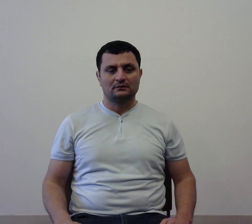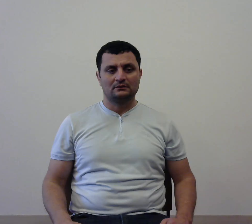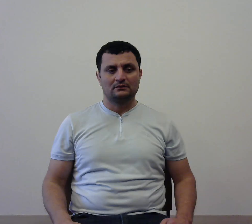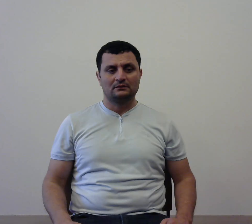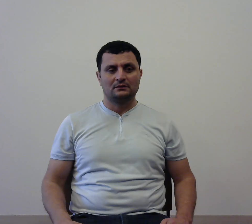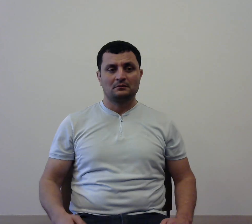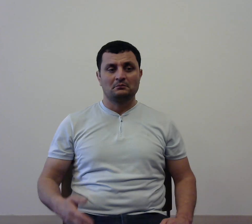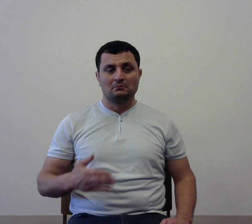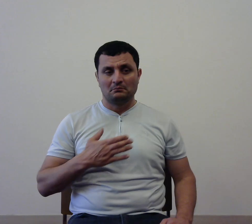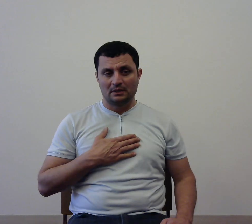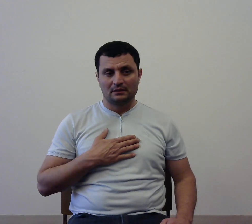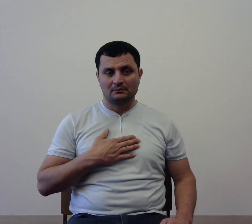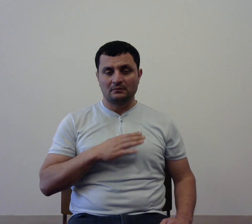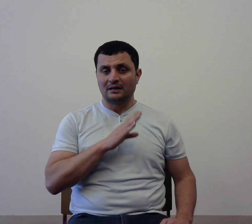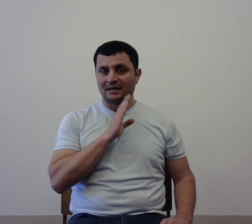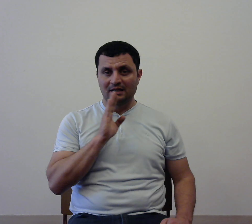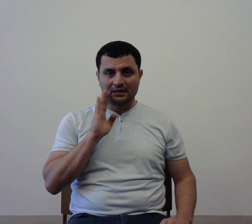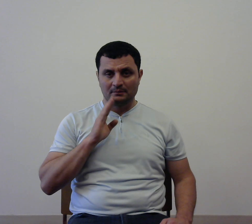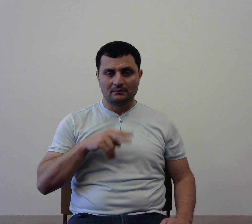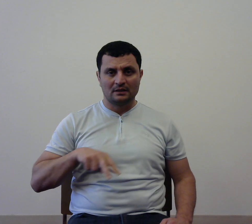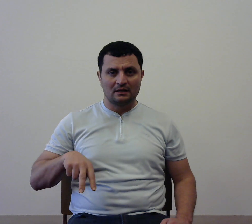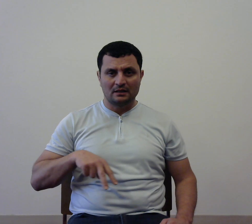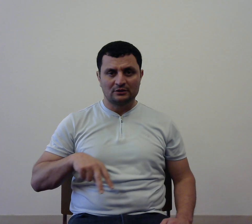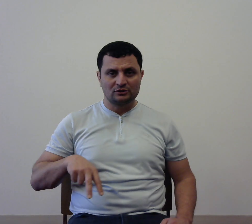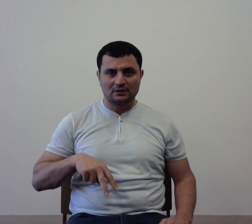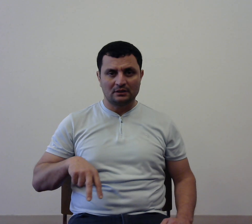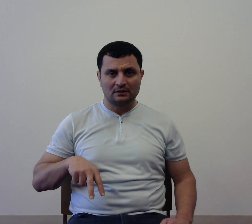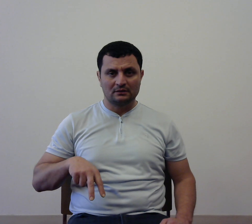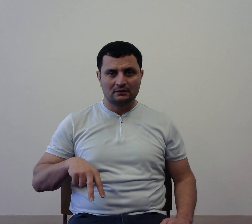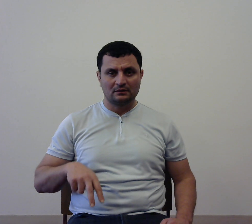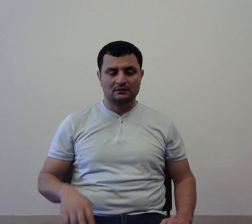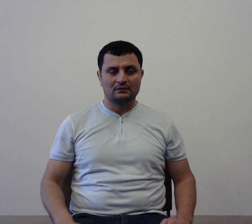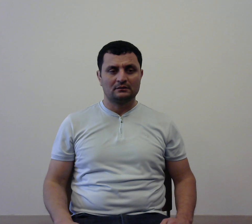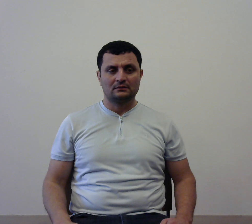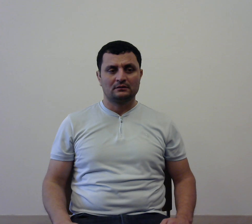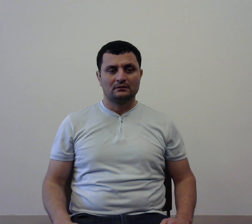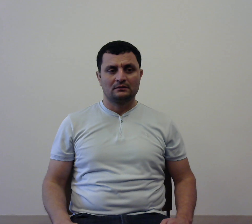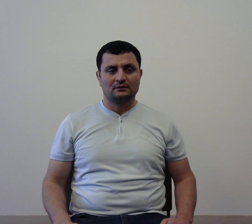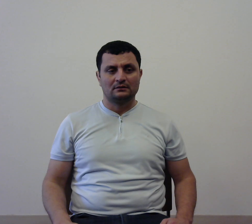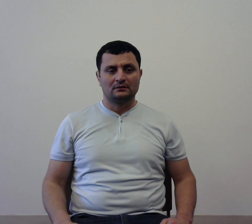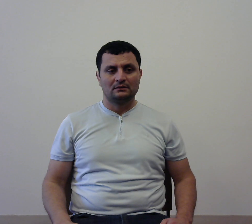Mənim anam Lənkərandandır